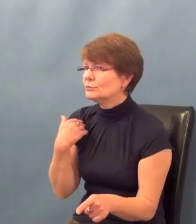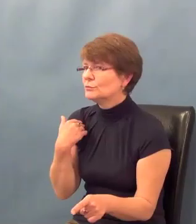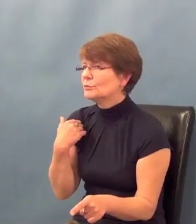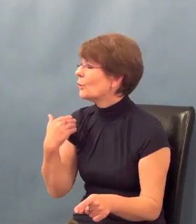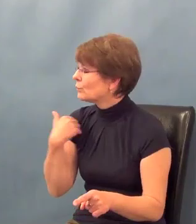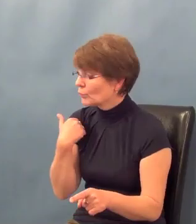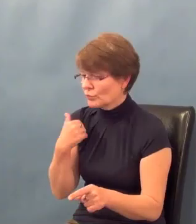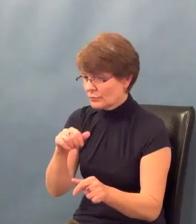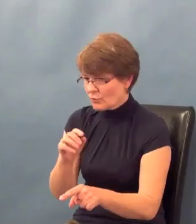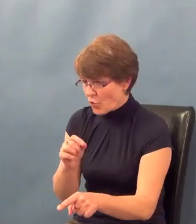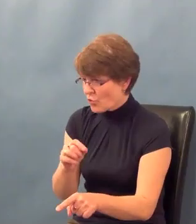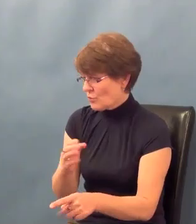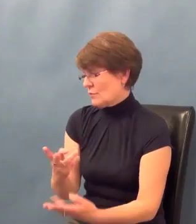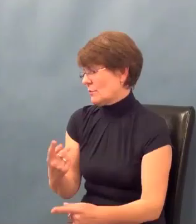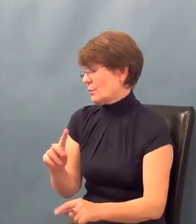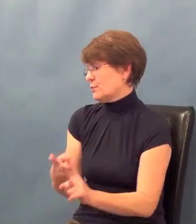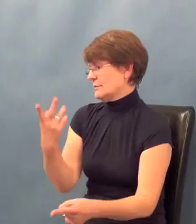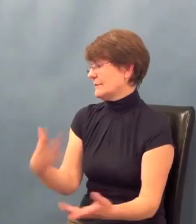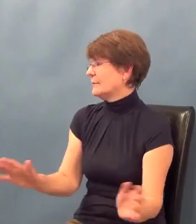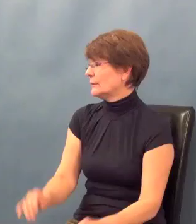Było, było, oo, po raz drugi.